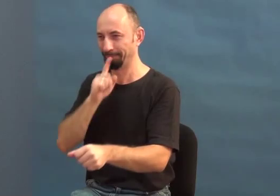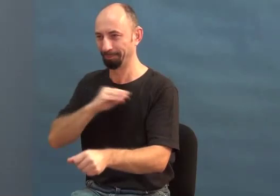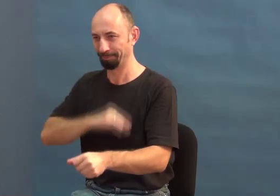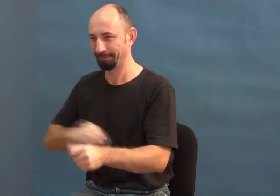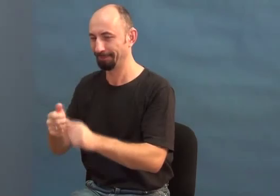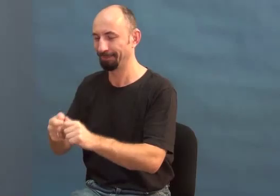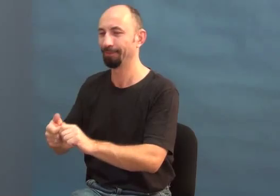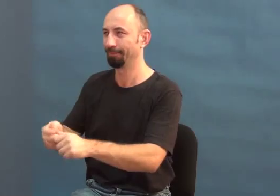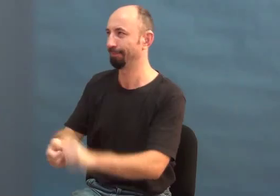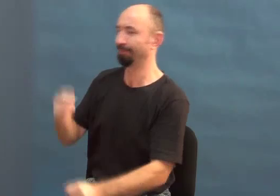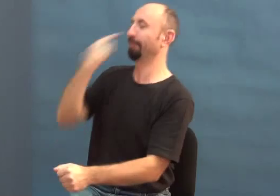Znowu go trafia.